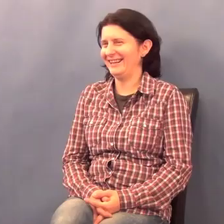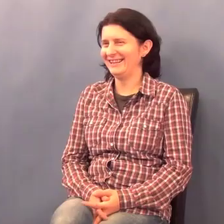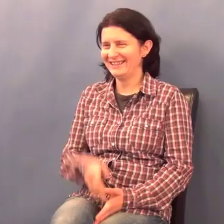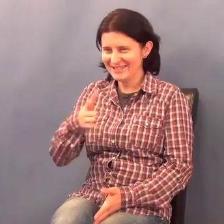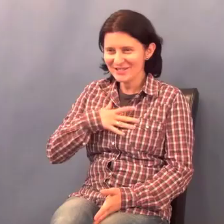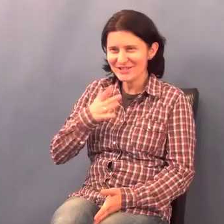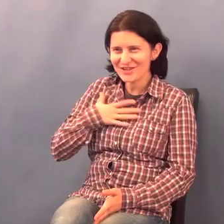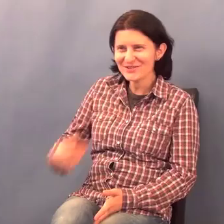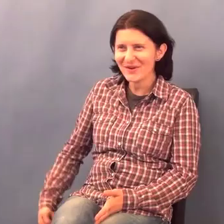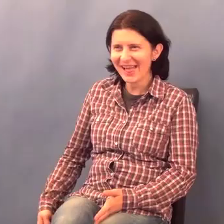Ty czujesz strzał w pupę?